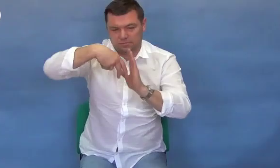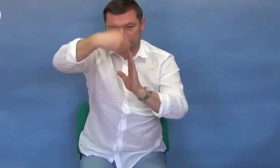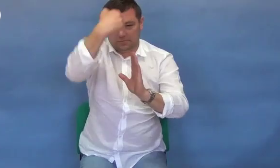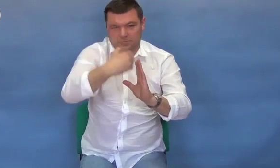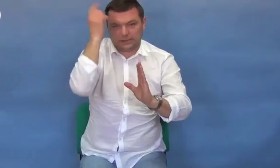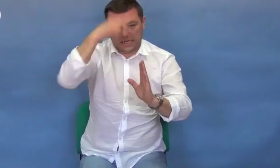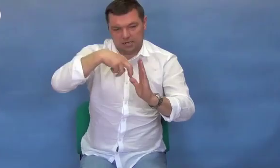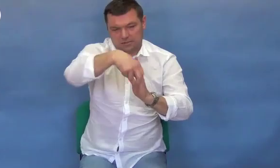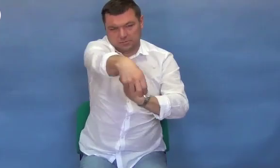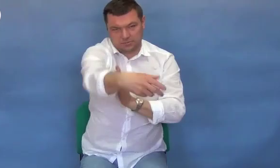Postawiony jest zakaz wejścia.